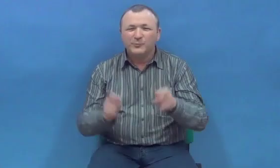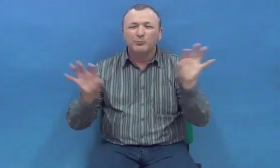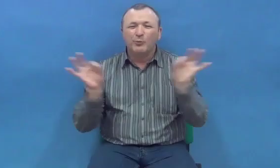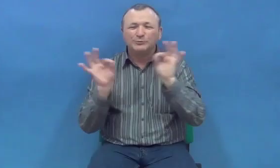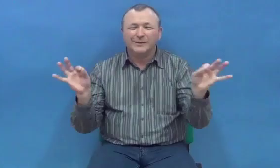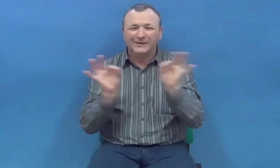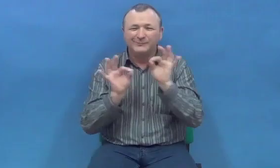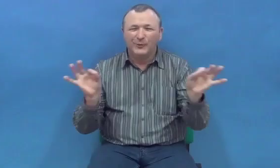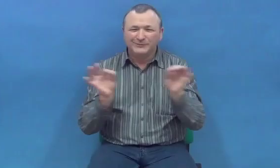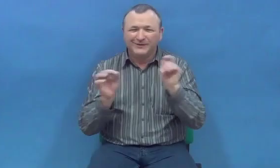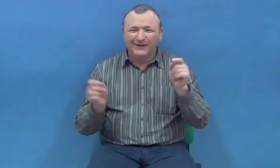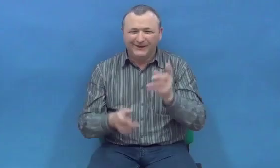Muzyka.